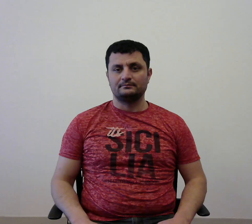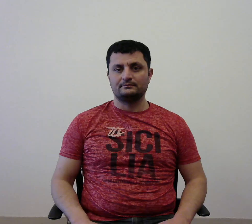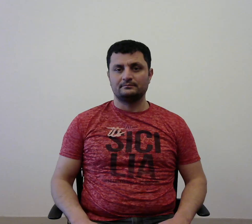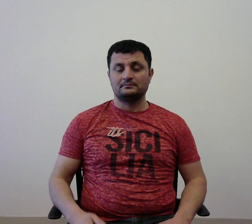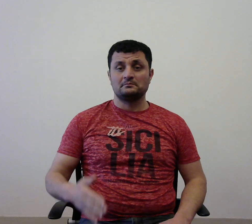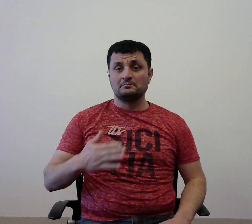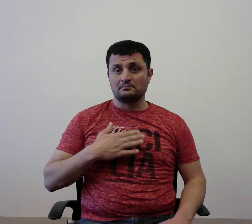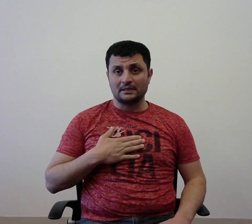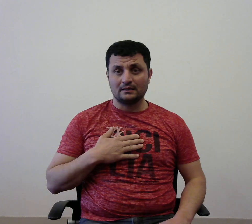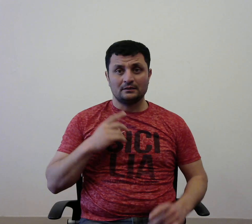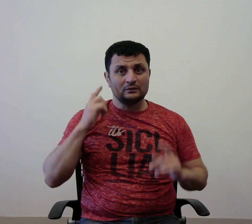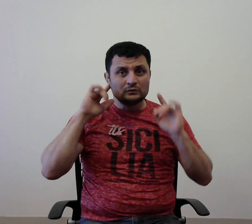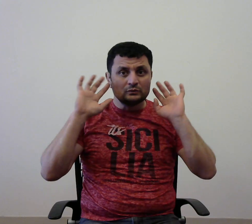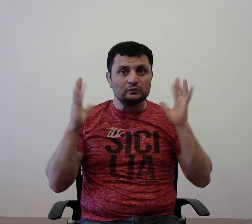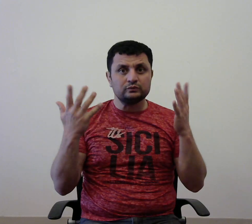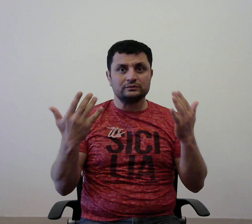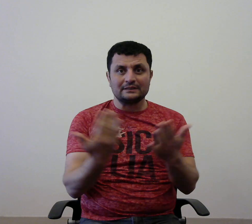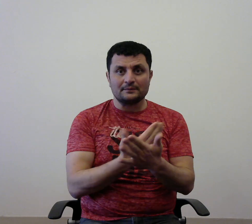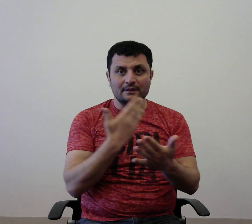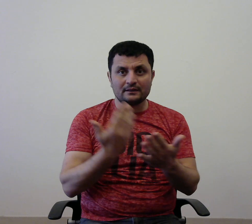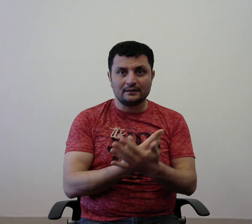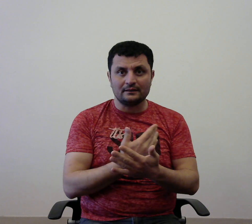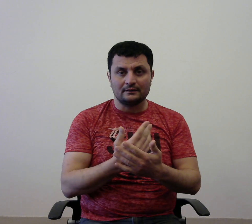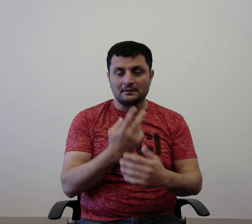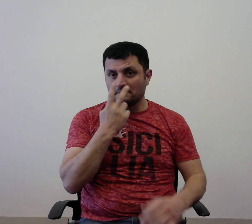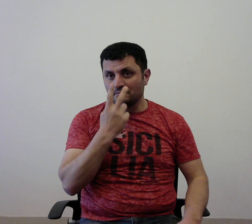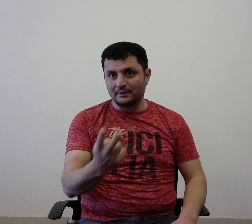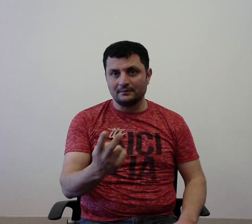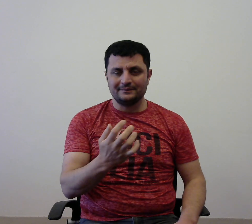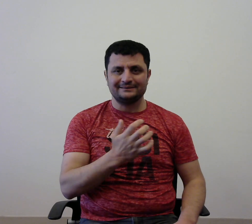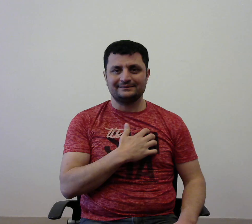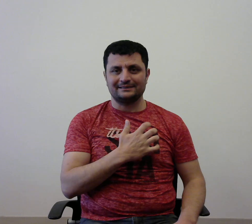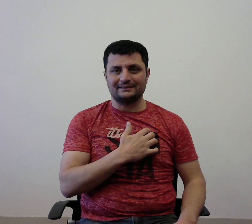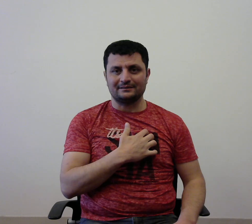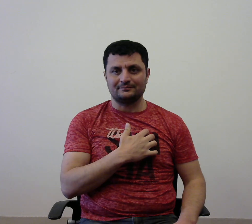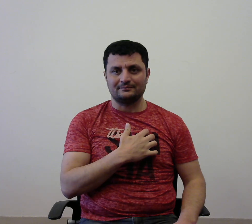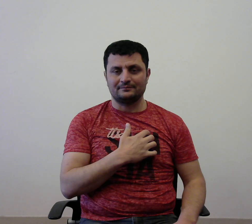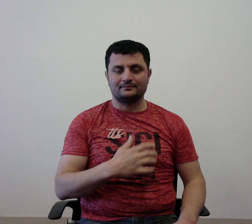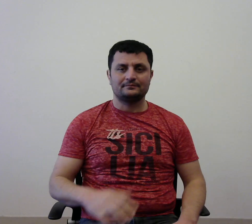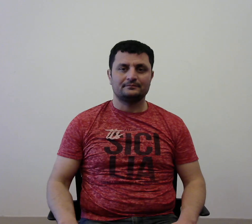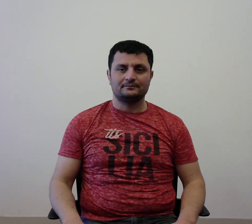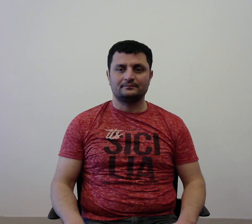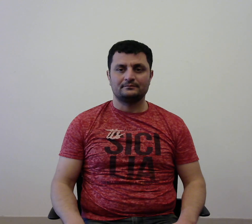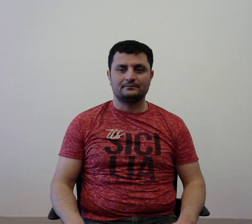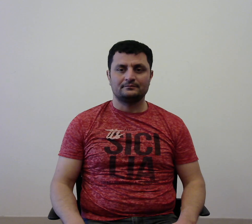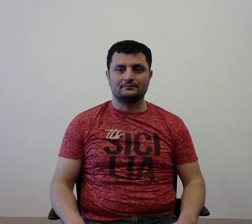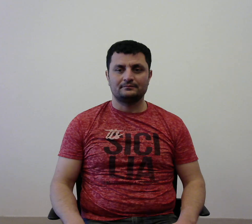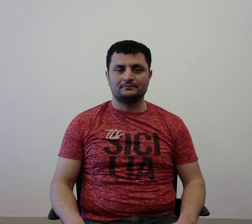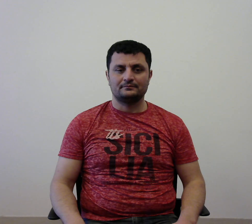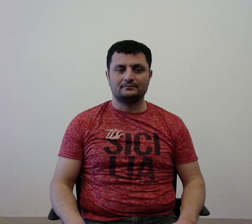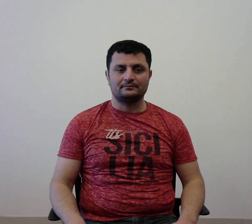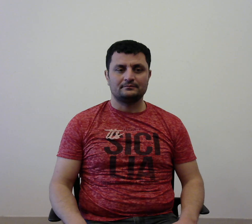Mən xəbərlərə baxmaq istəyirəm